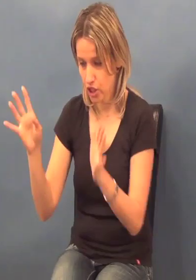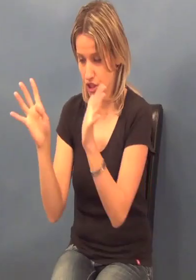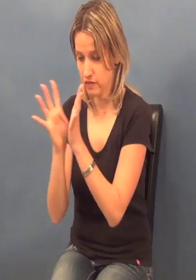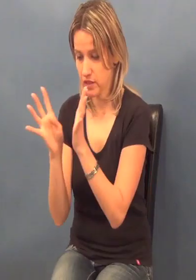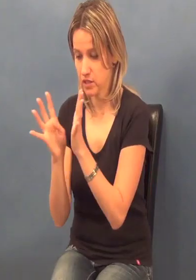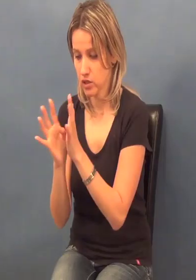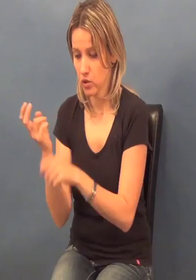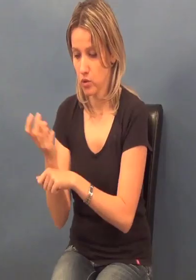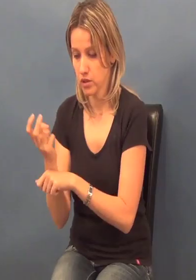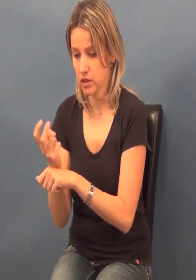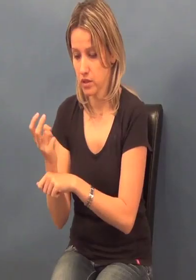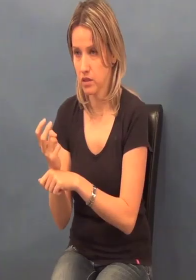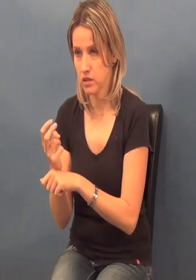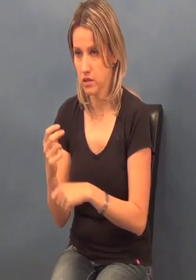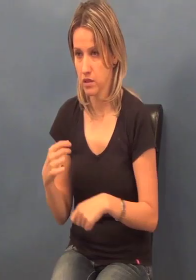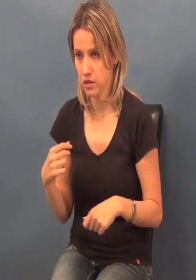Dziewiętnasty lutego.